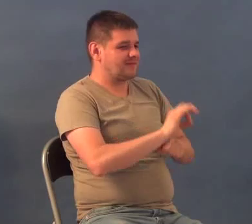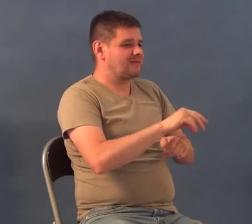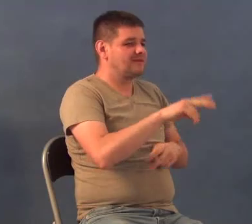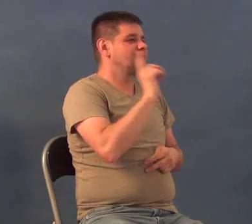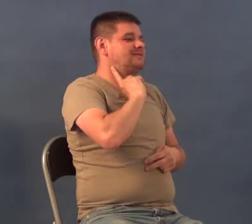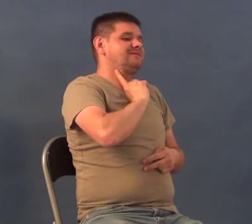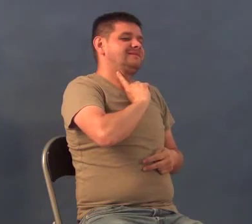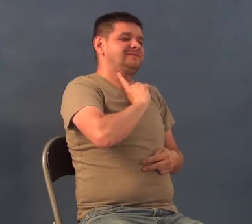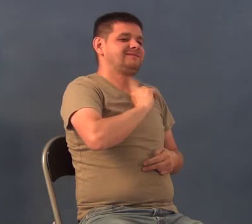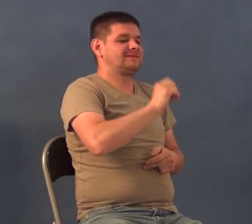Akurat Chaplin widzi to i jest zmieszany.